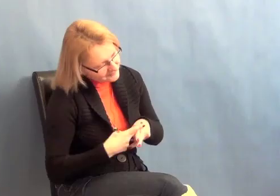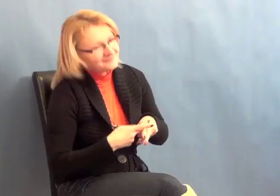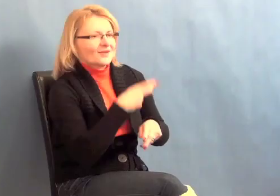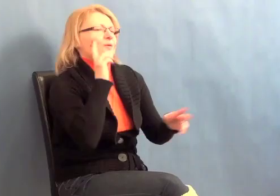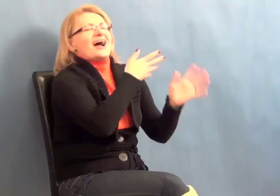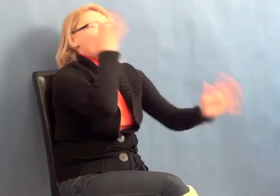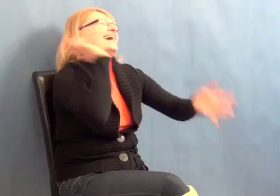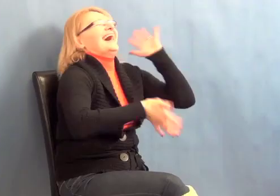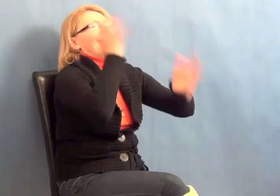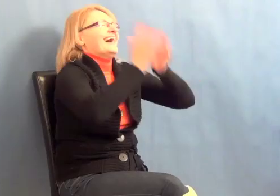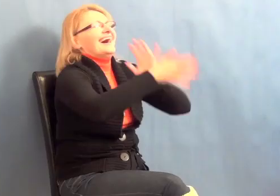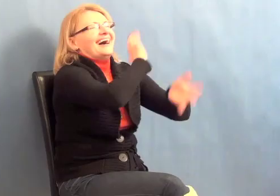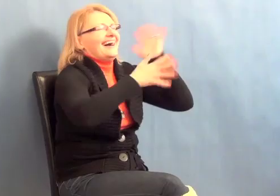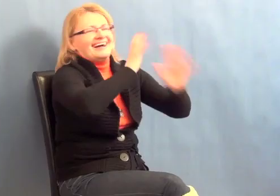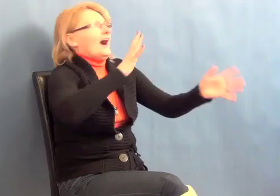A na dole Głusi nadal migają.